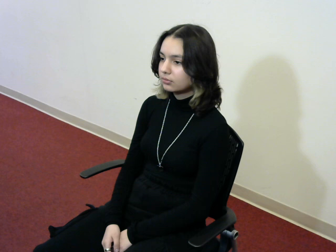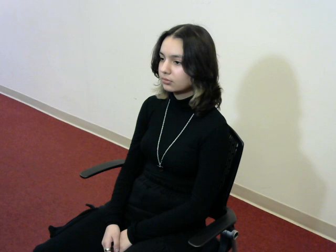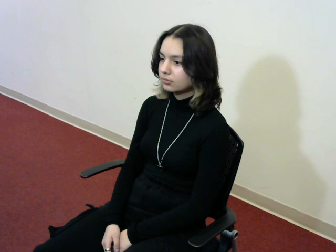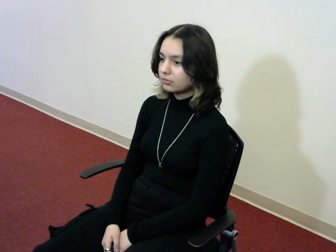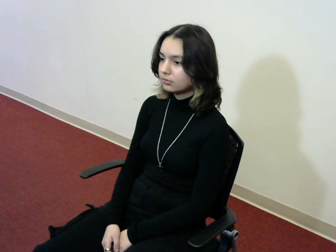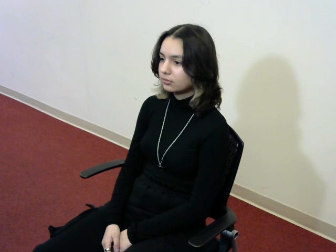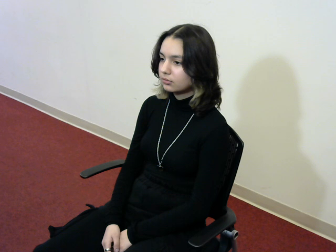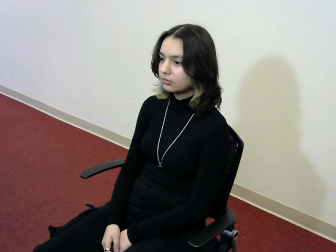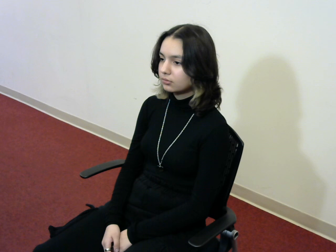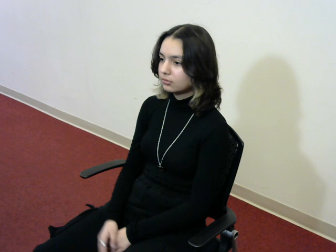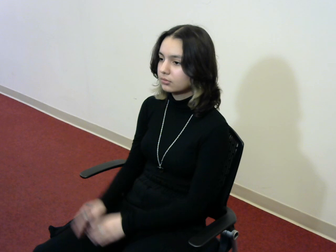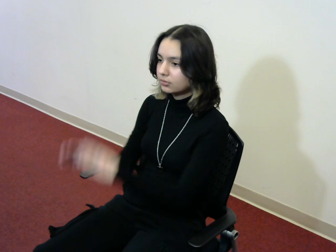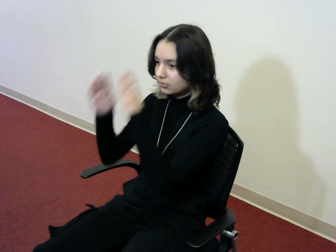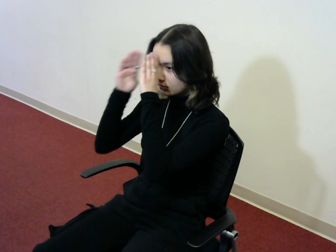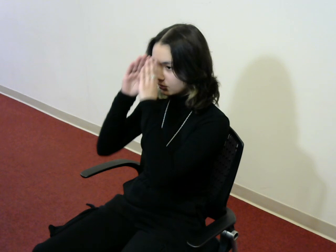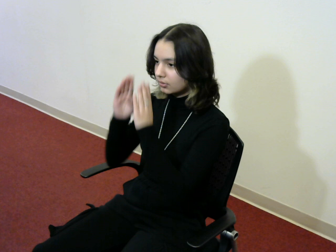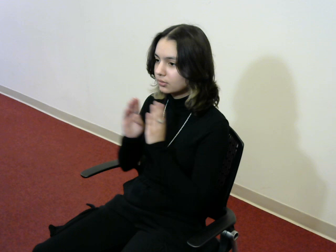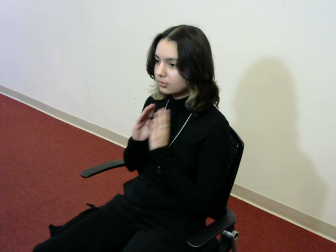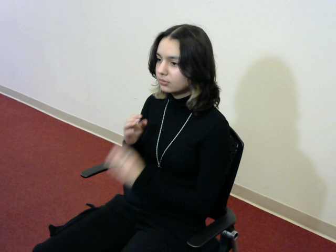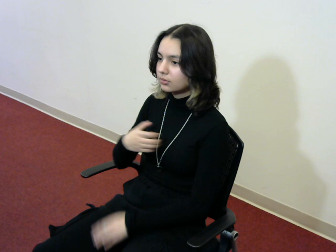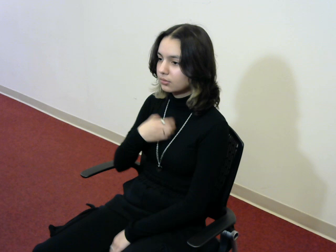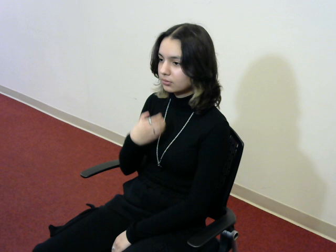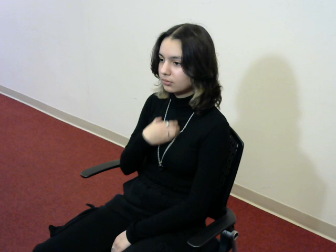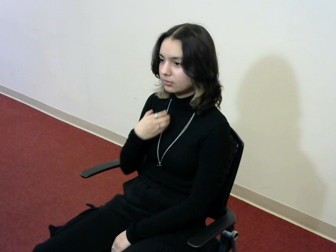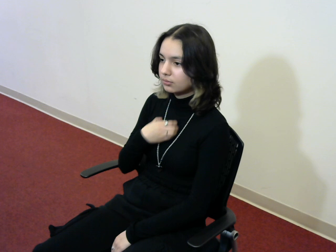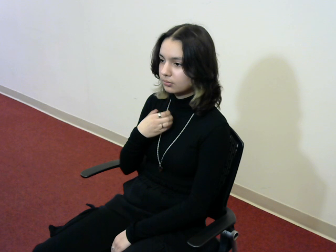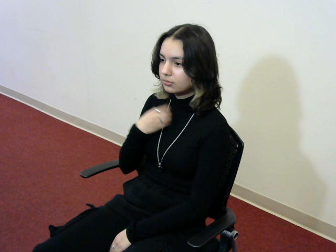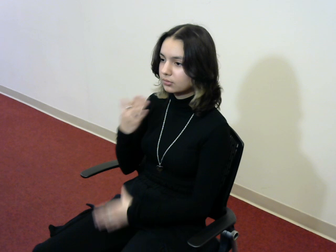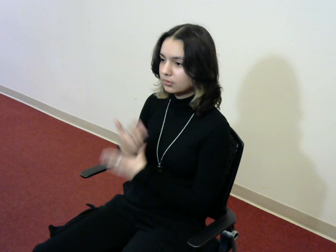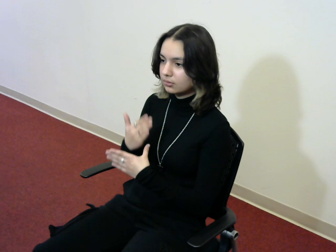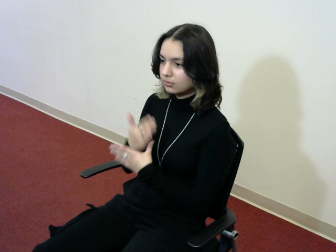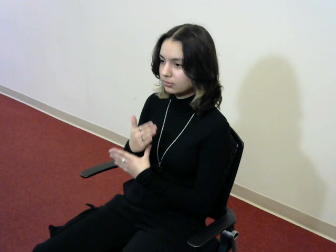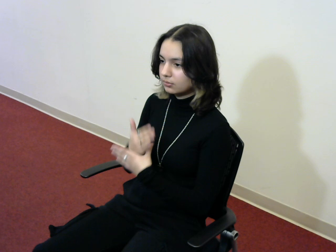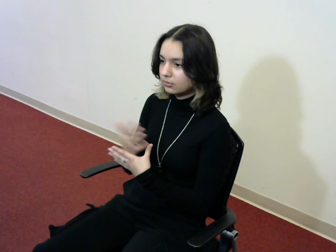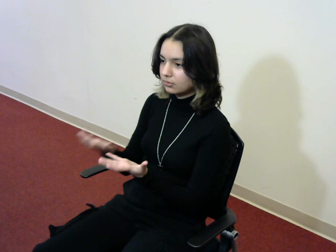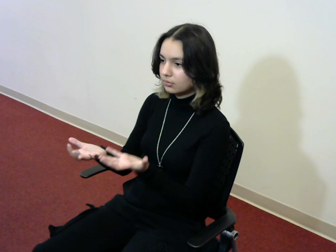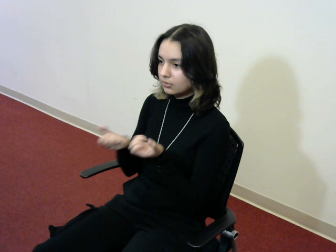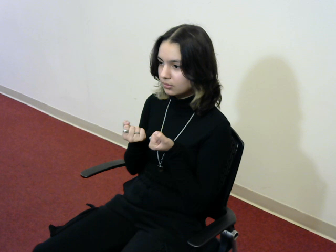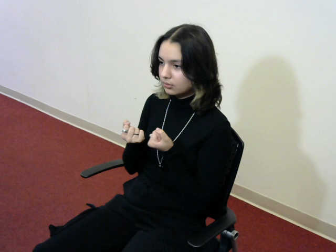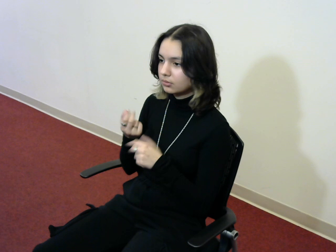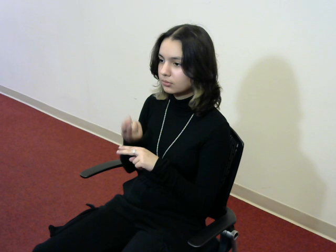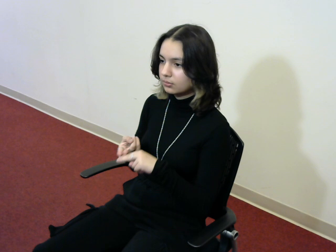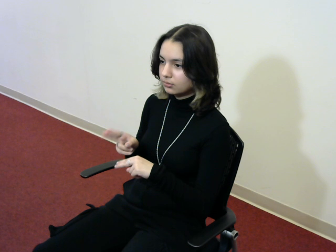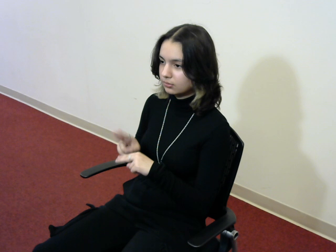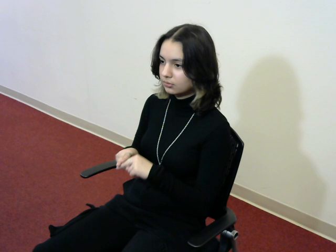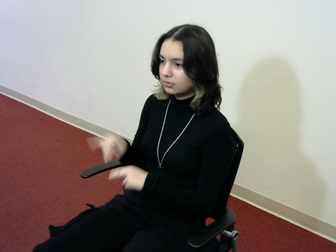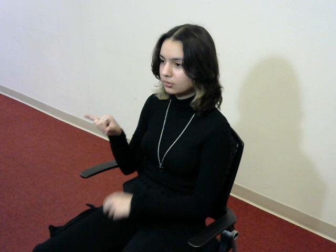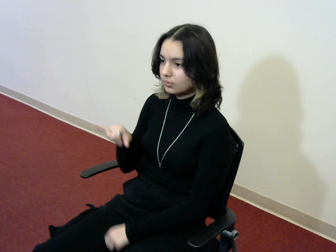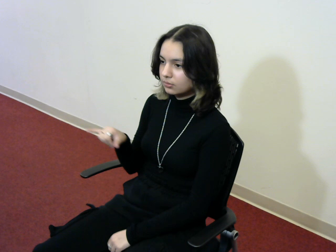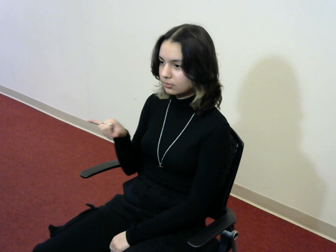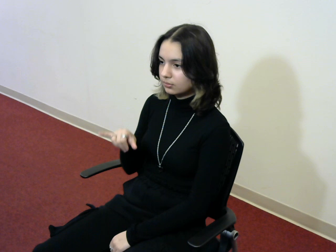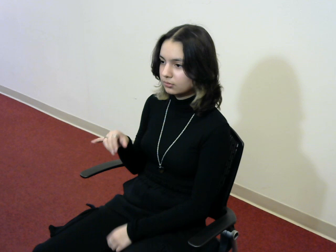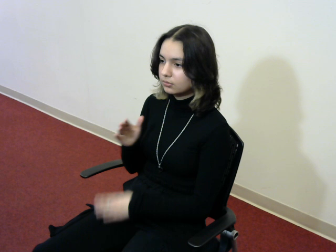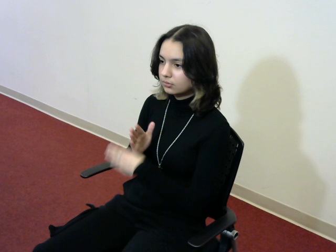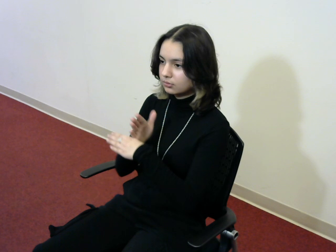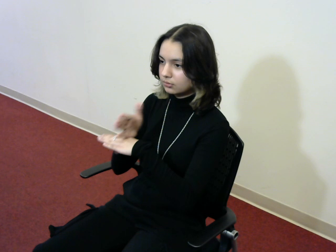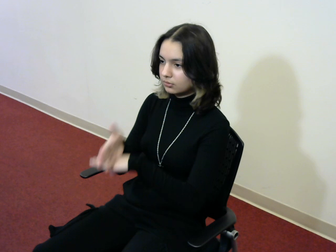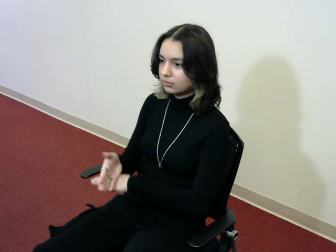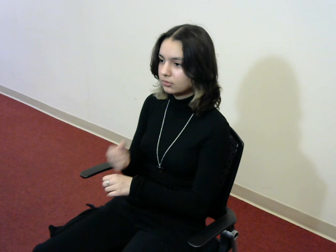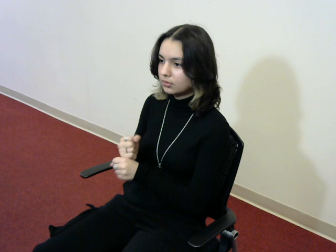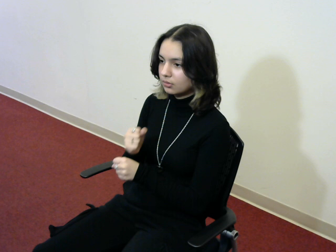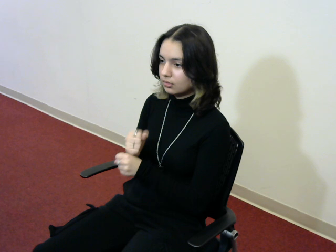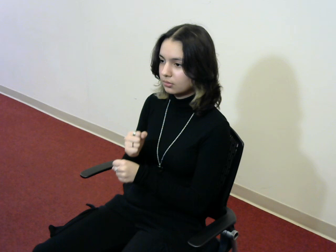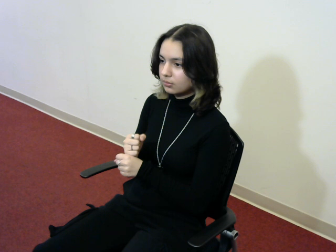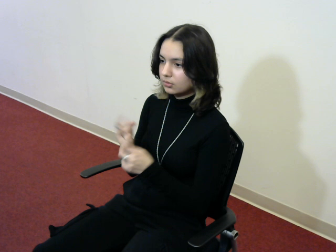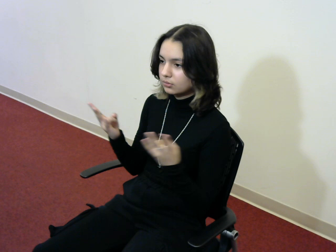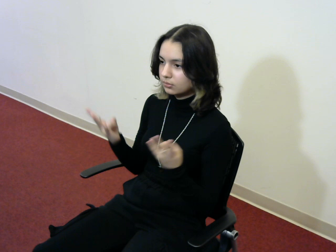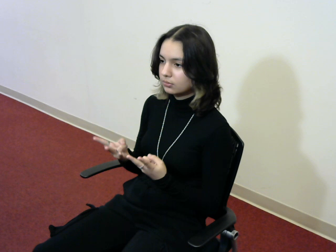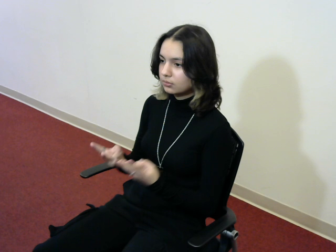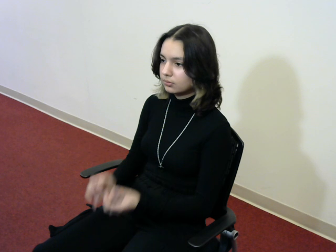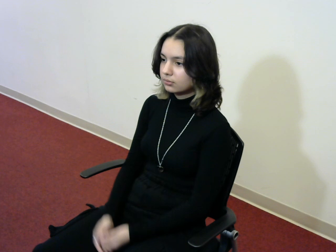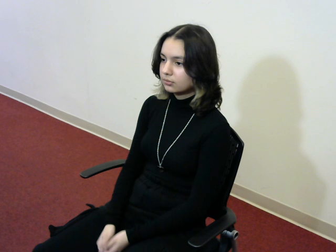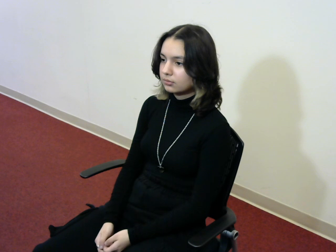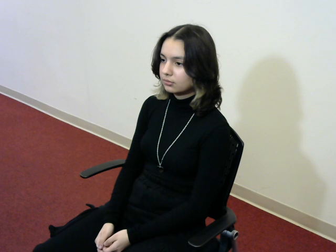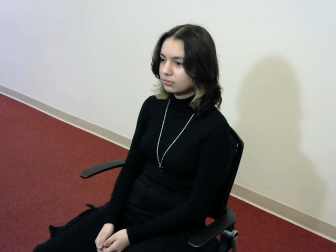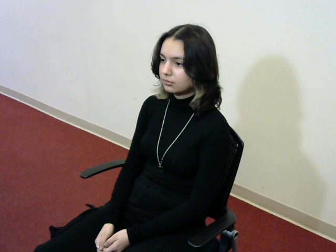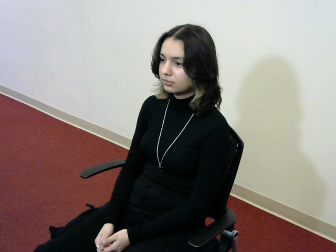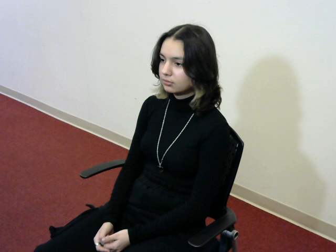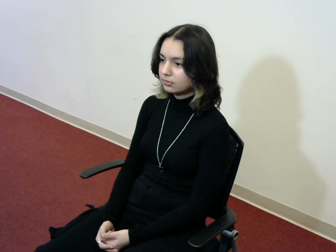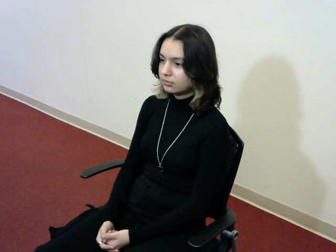Ünvanlı sosial yardım almaq üçün hara müraciət etmək lazımdır